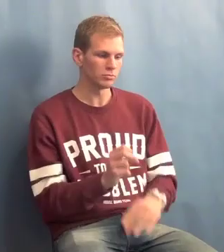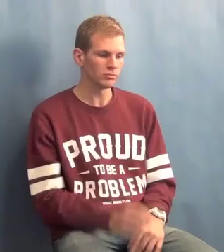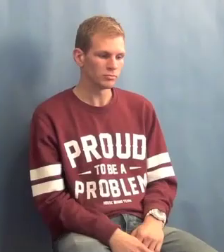Przewrócić się.